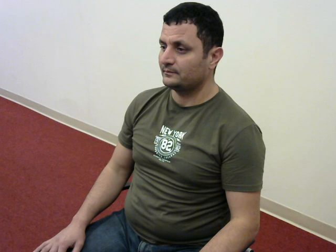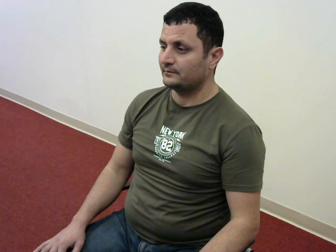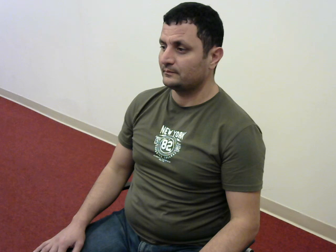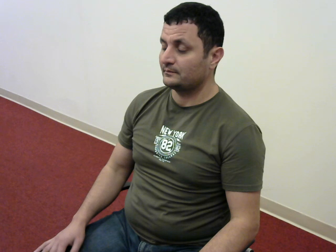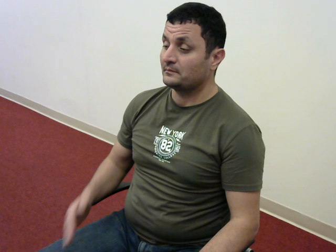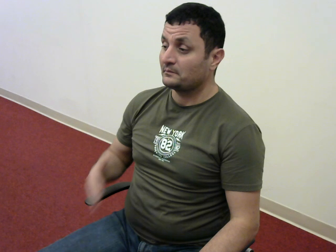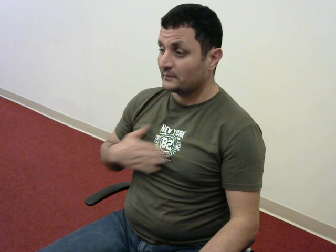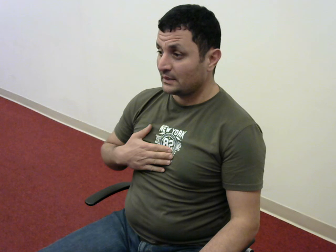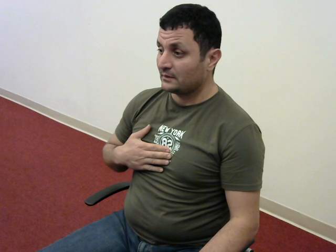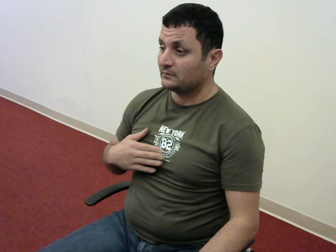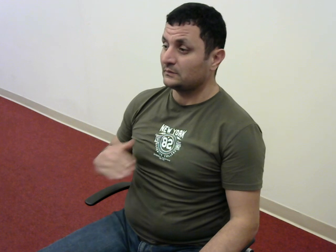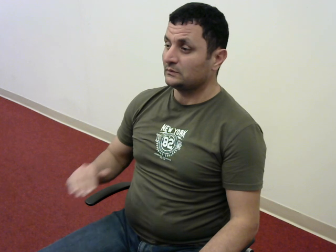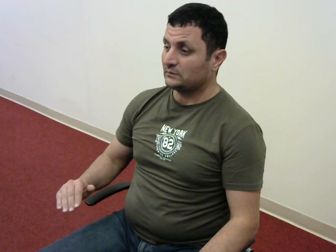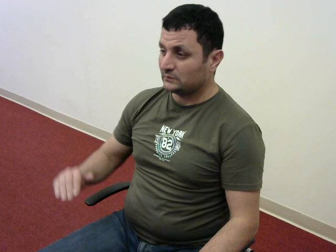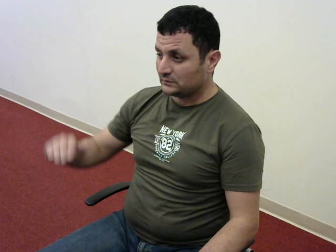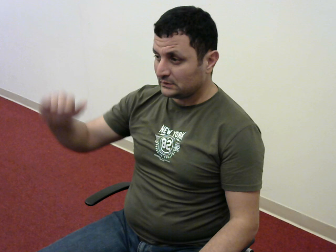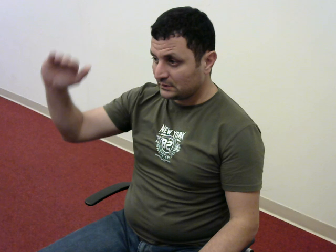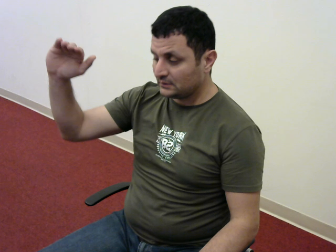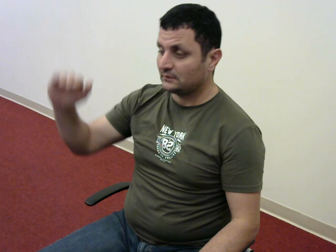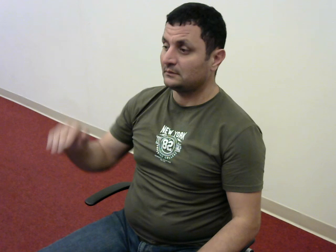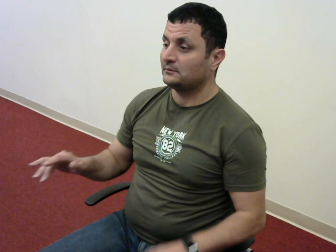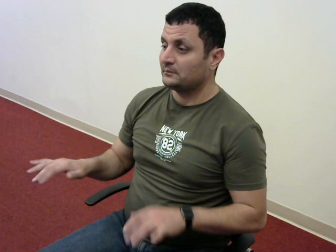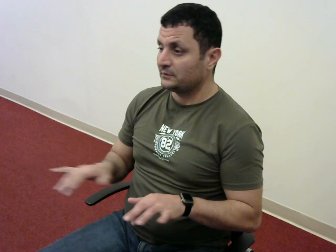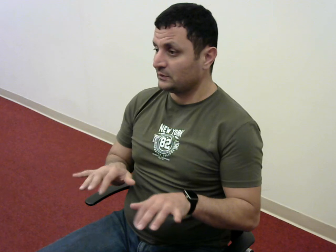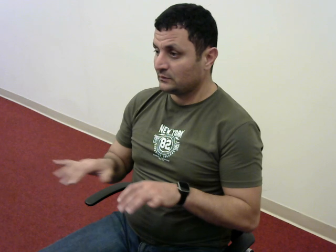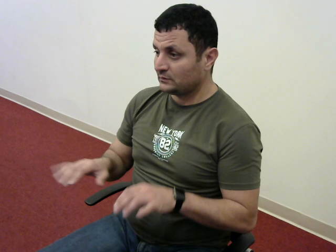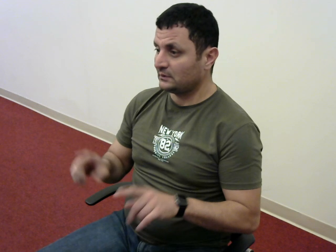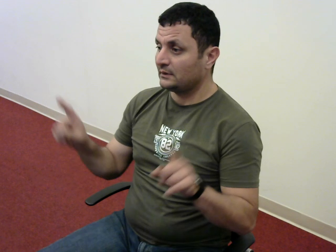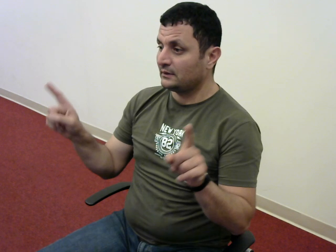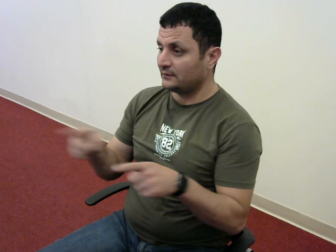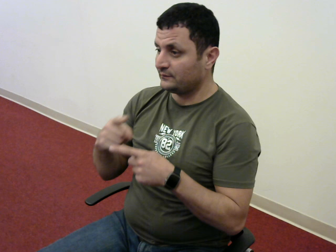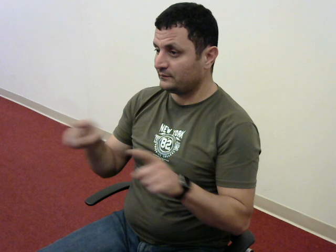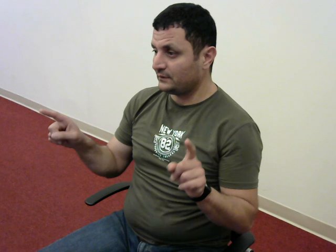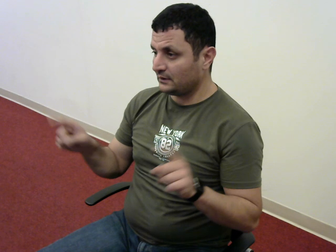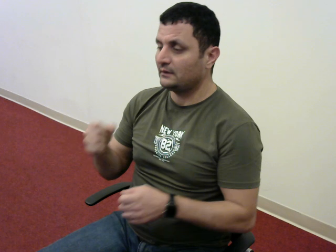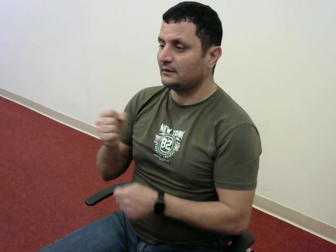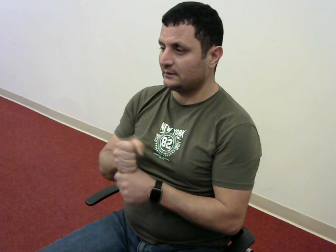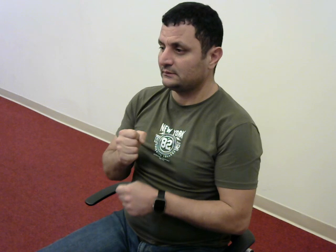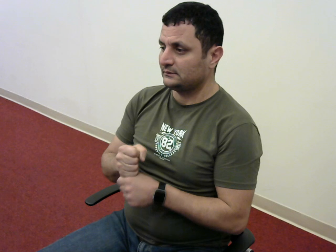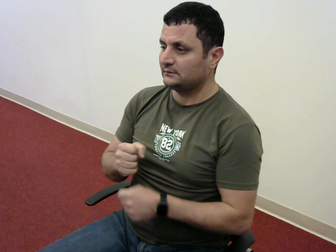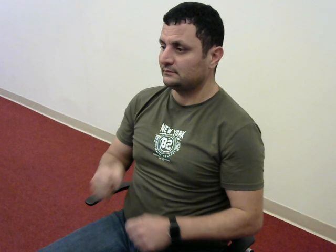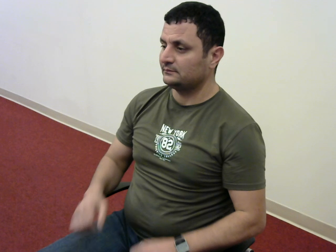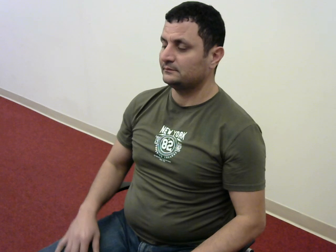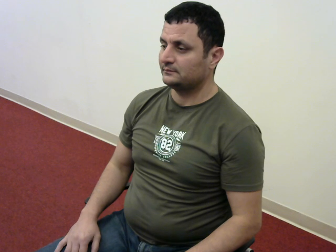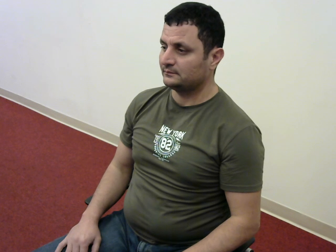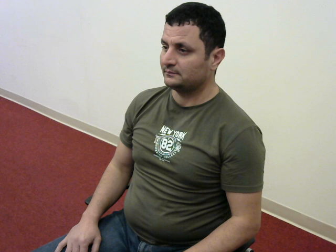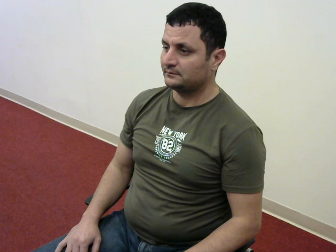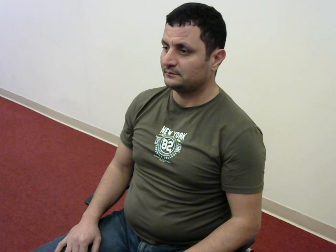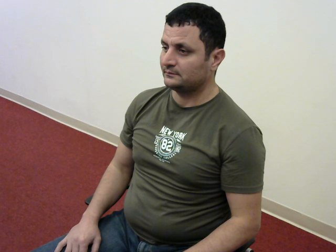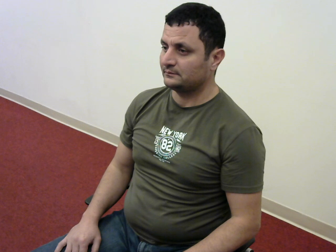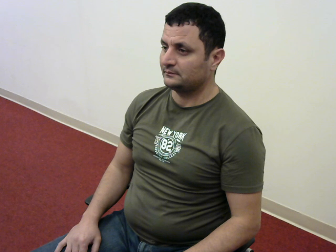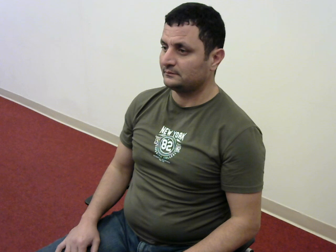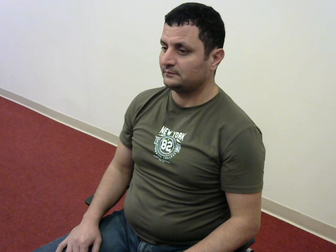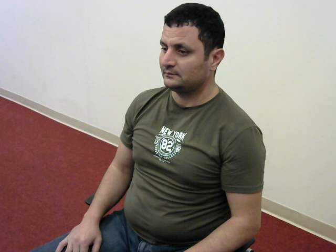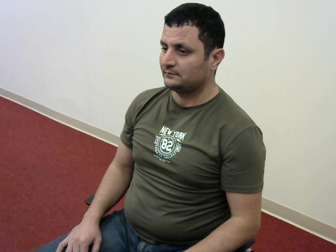Mən uşaq vaxtından pianoda ifa edirəm